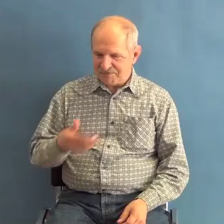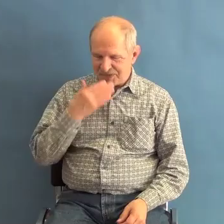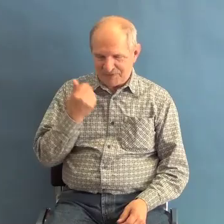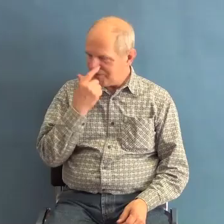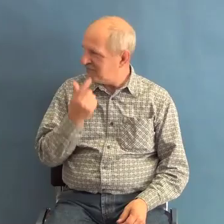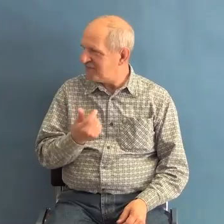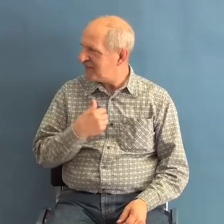Nie mam pojęcia.